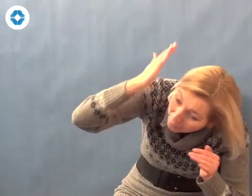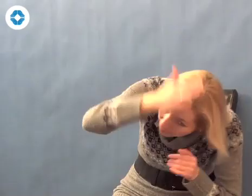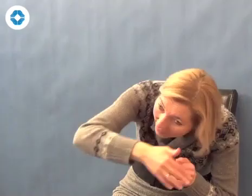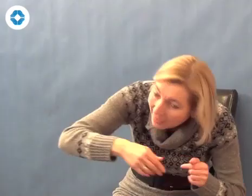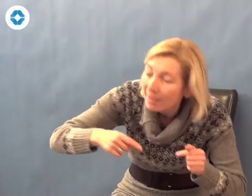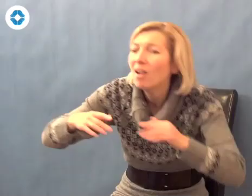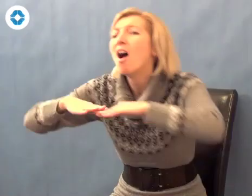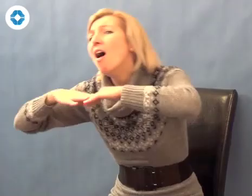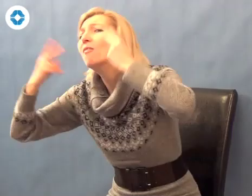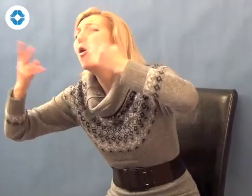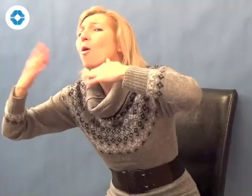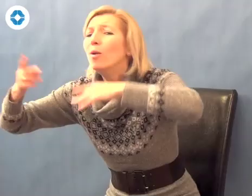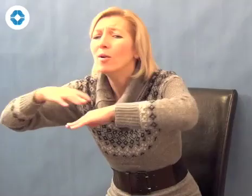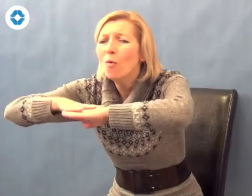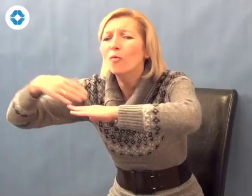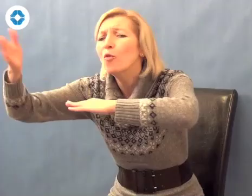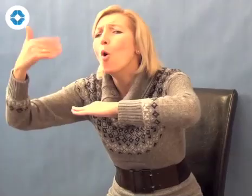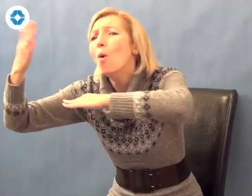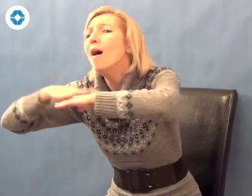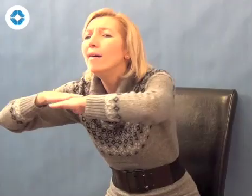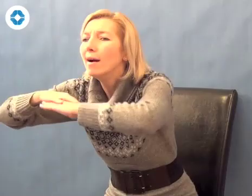Siedział i szukał, ciągle wołał.